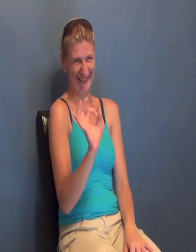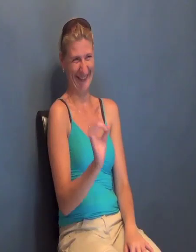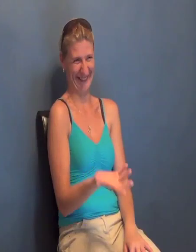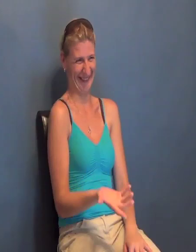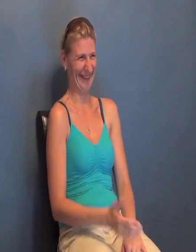Dobrze.